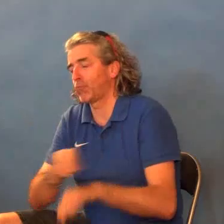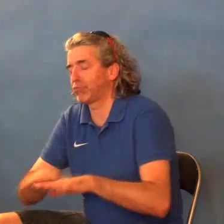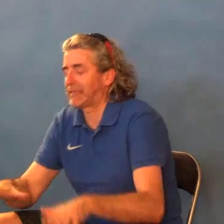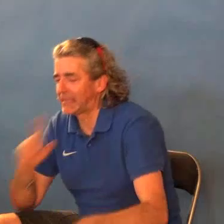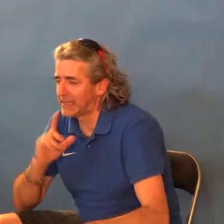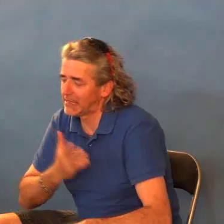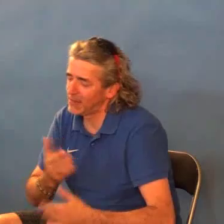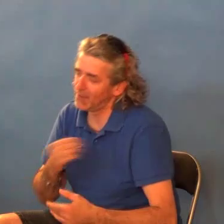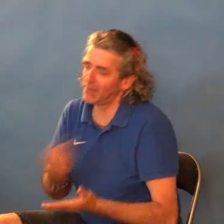Chłopiec ledwo wstał.